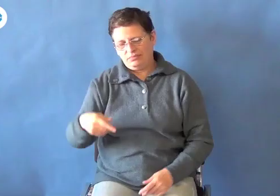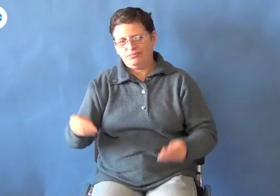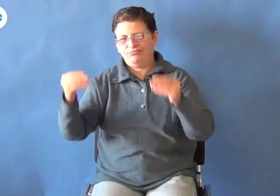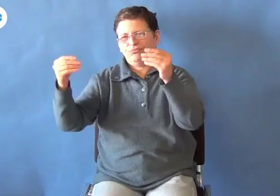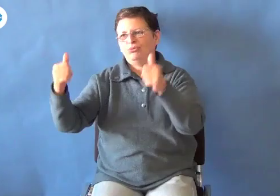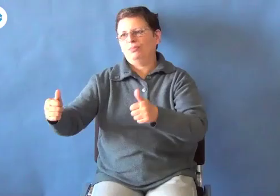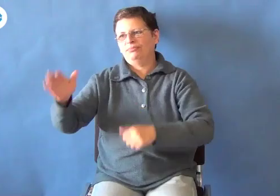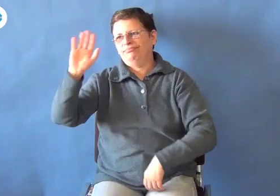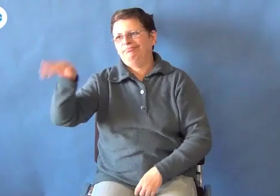Postawili tabliczkę z zakazem.